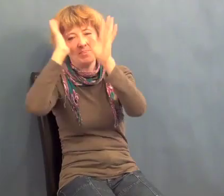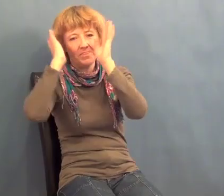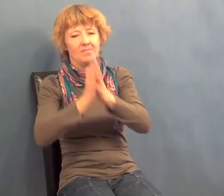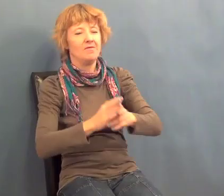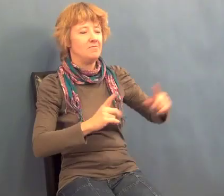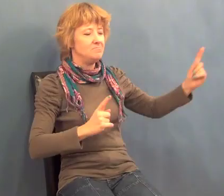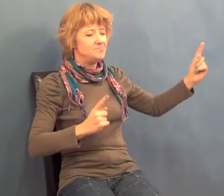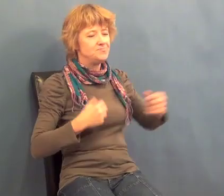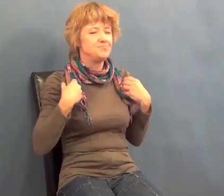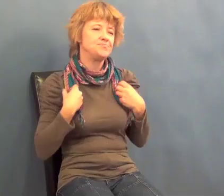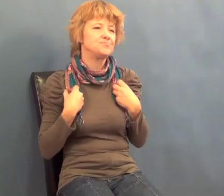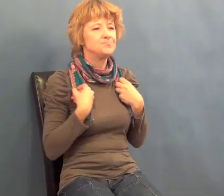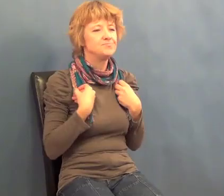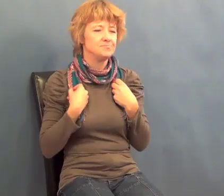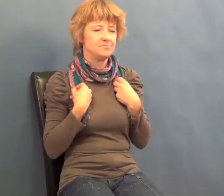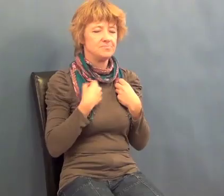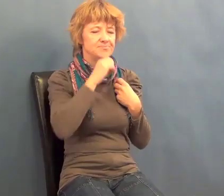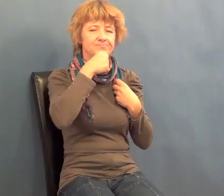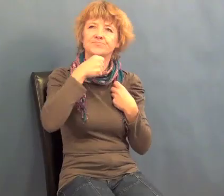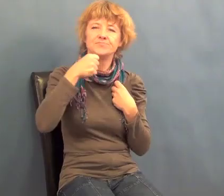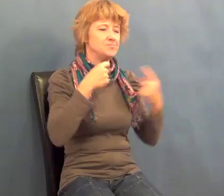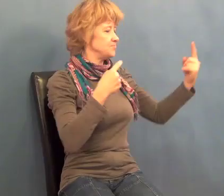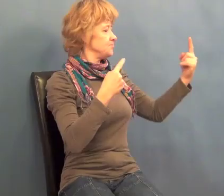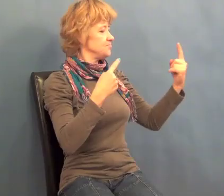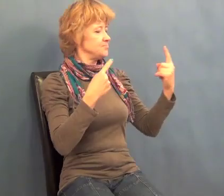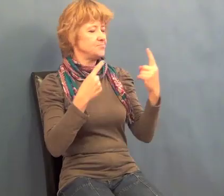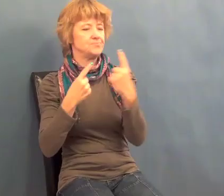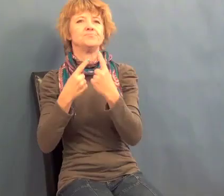Chaplin z plecakiem podchodzi do staruszki i razem patrzą.